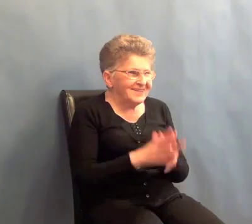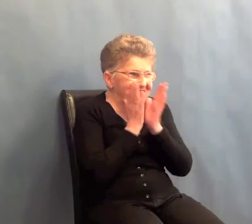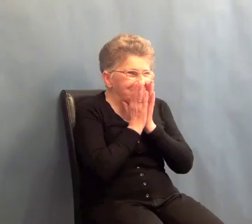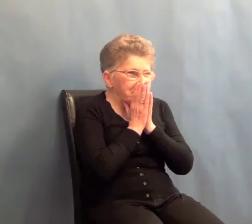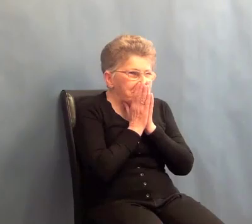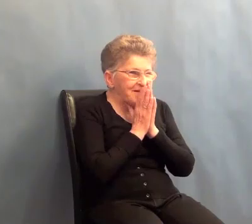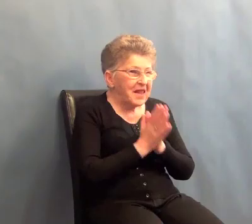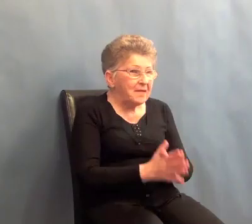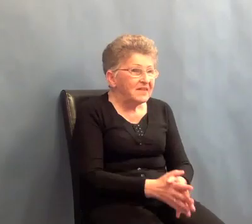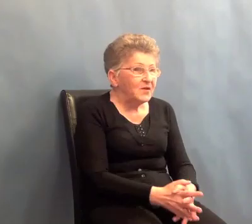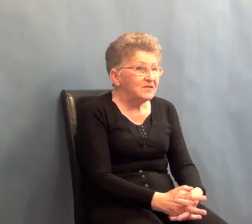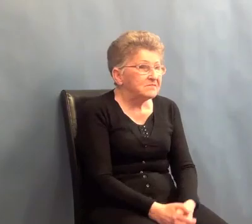No nieźle.